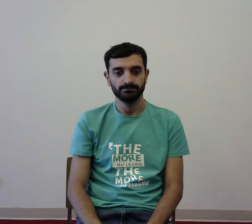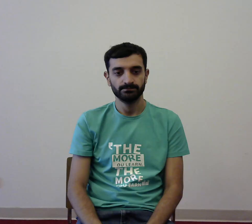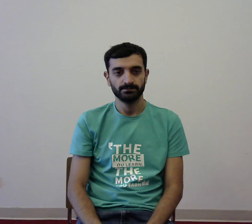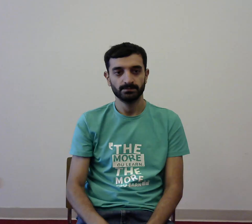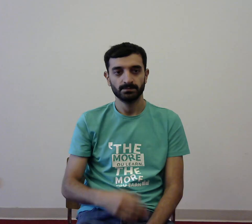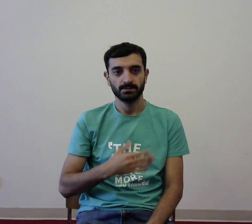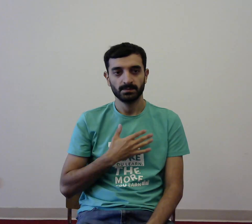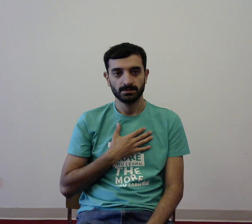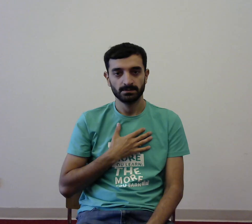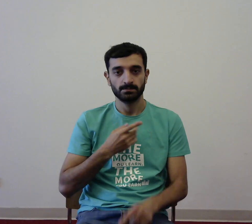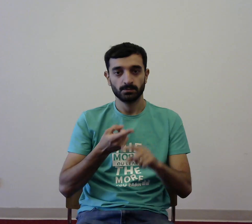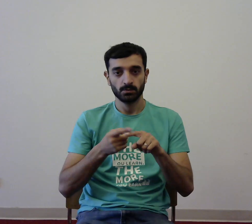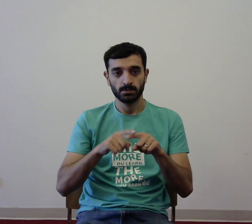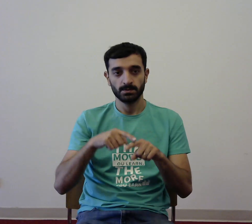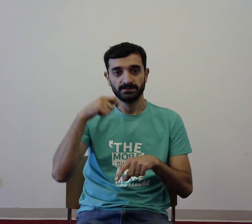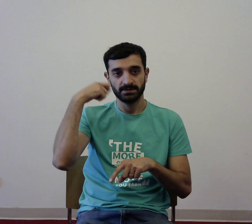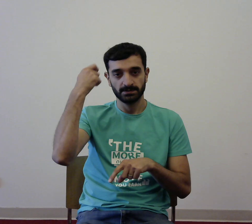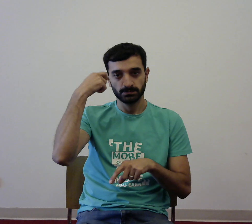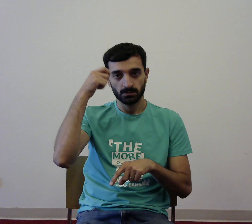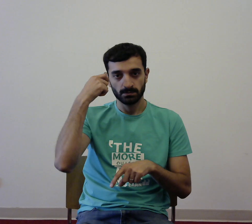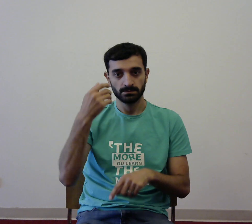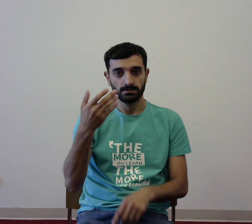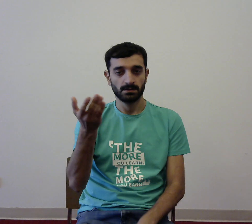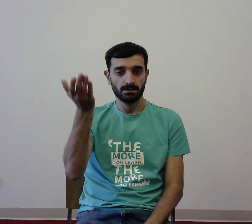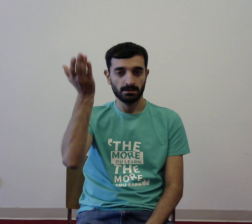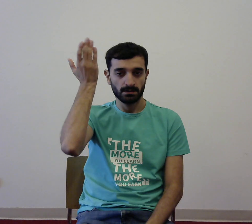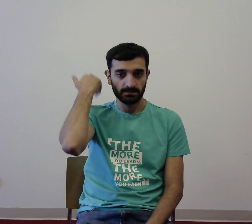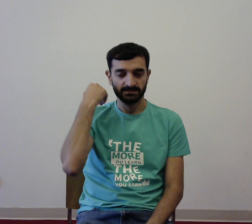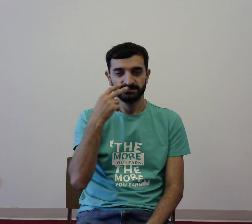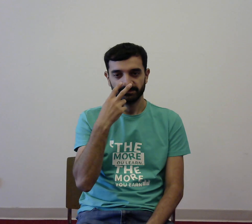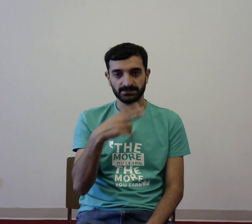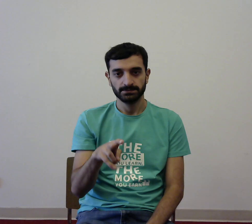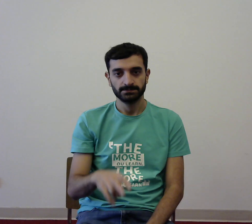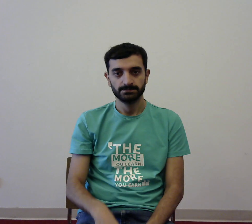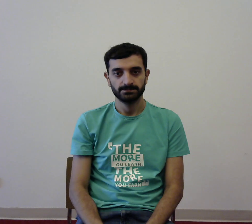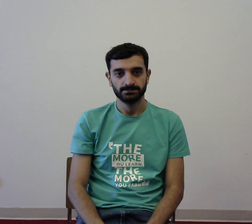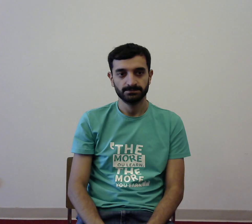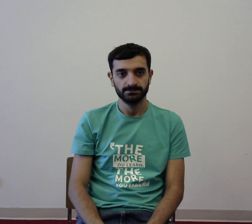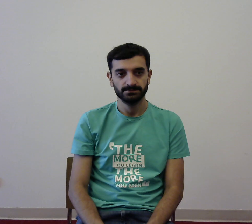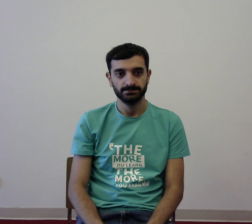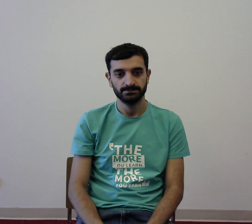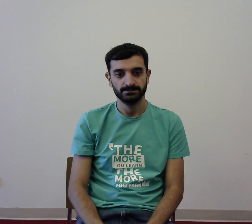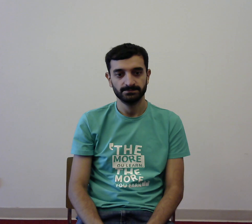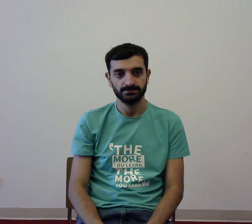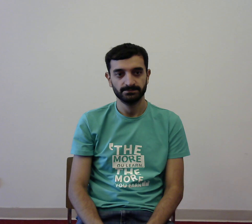Mən bu videonu daha əvvəl görmüşəm